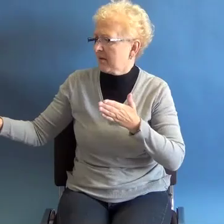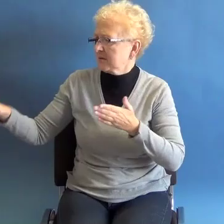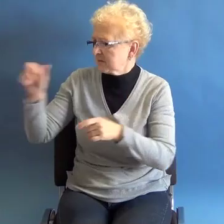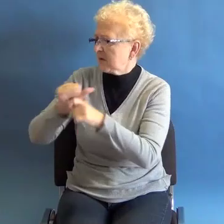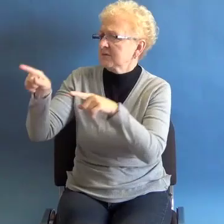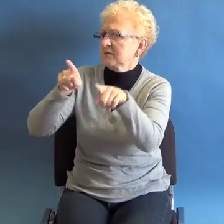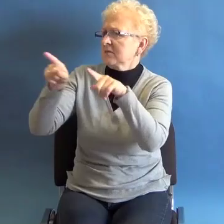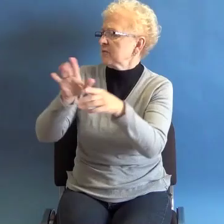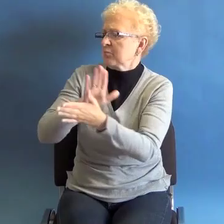Nie ma znaków.